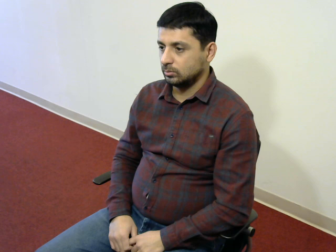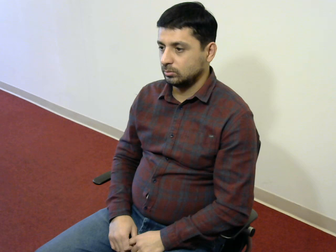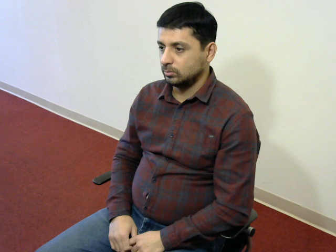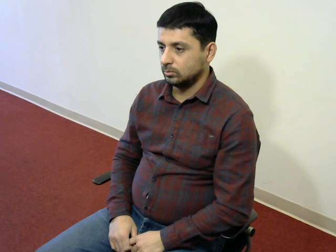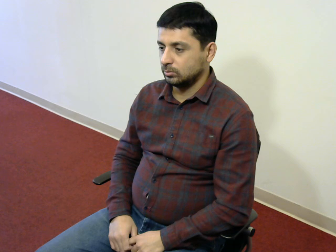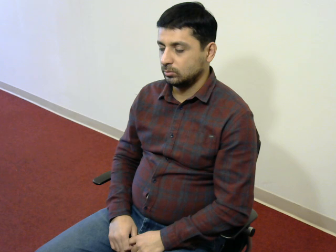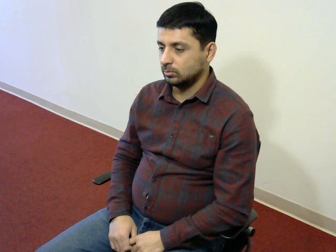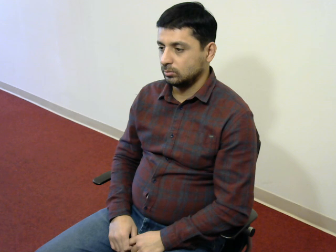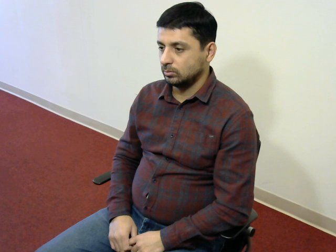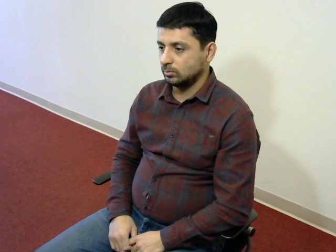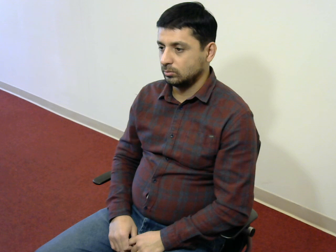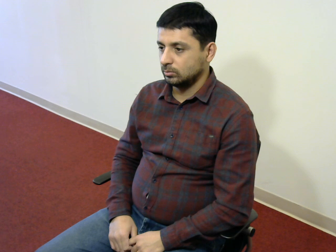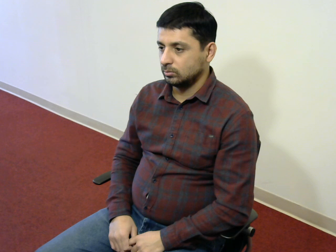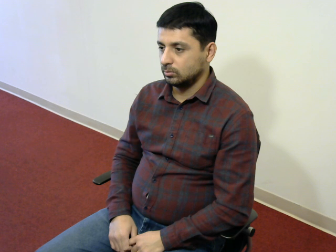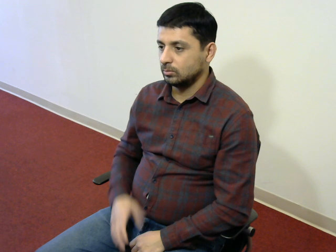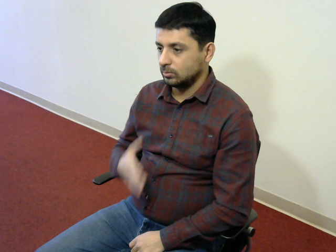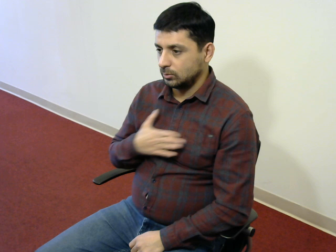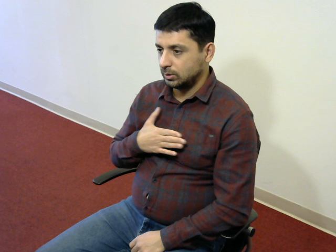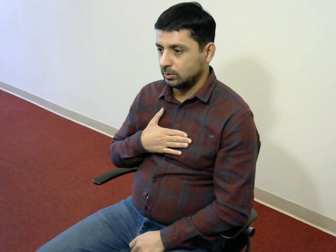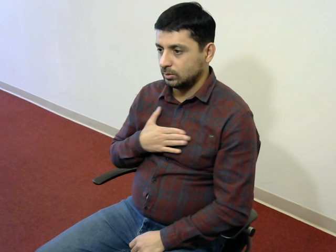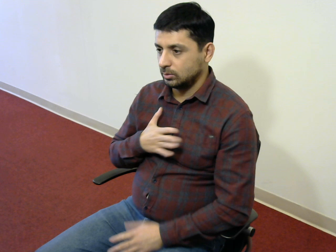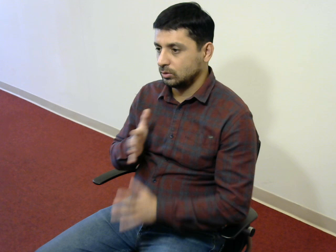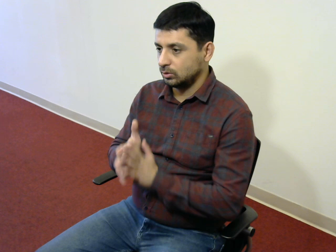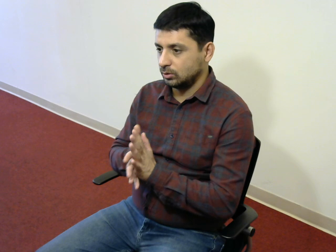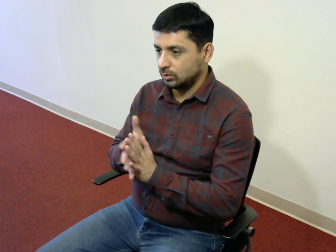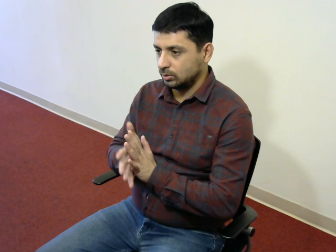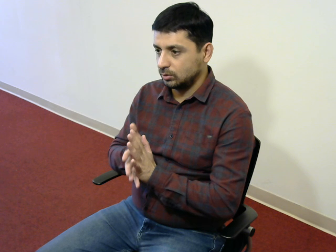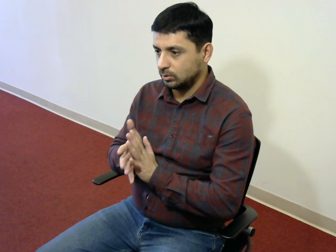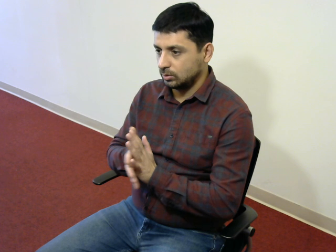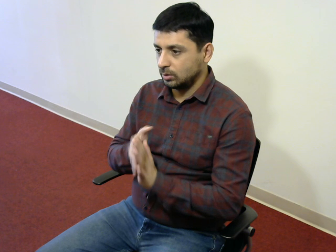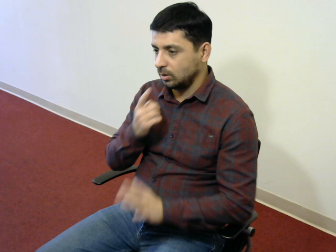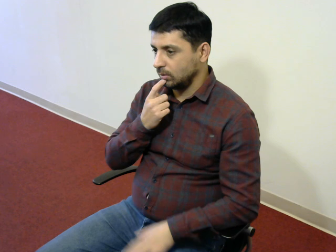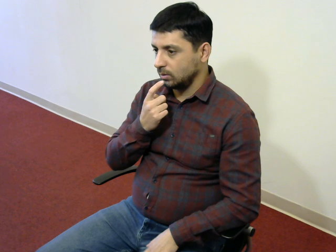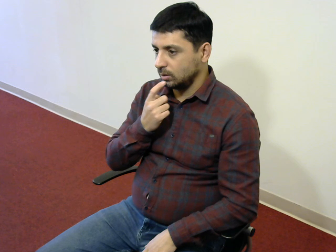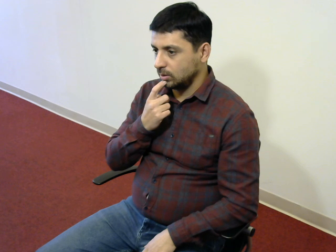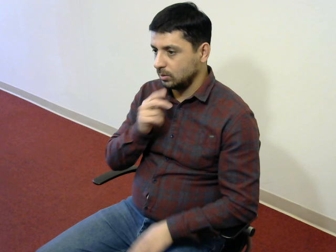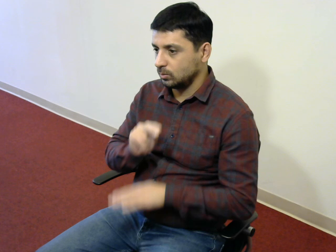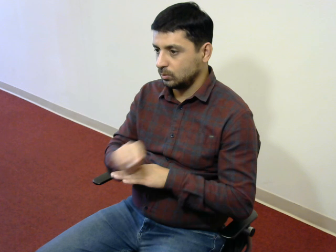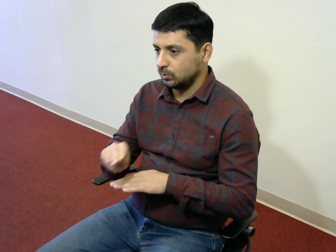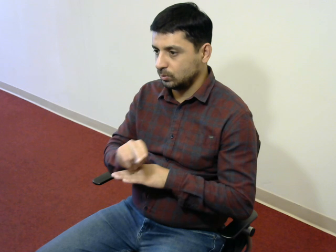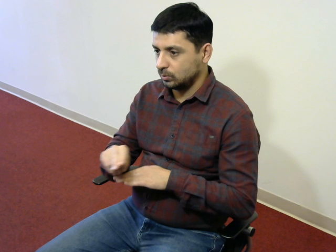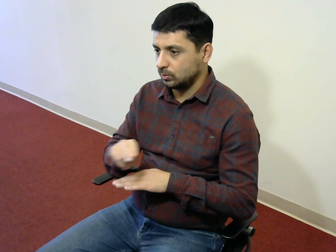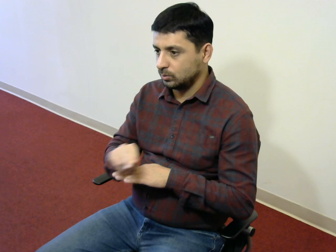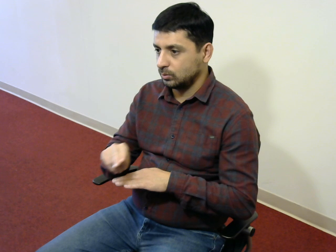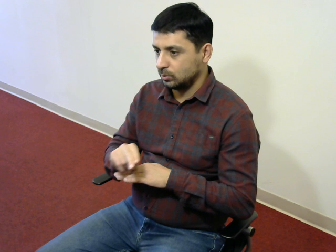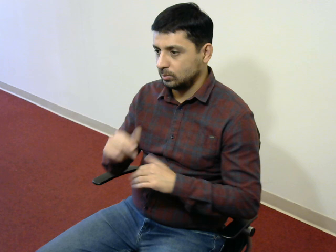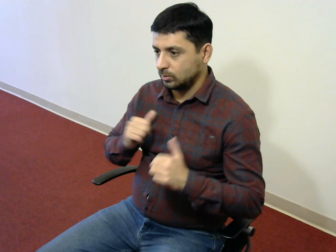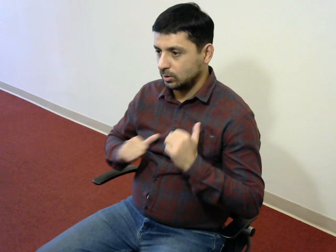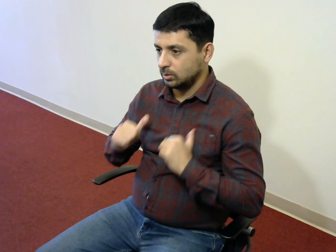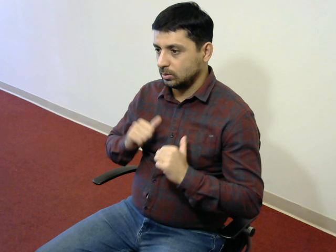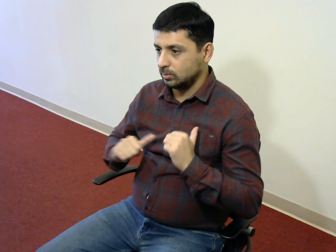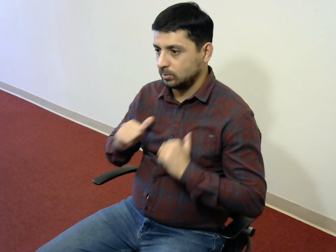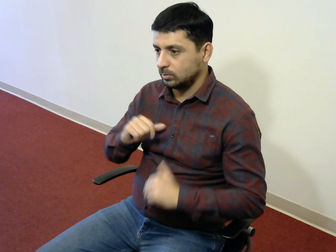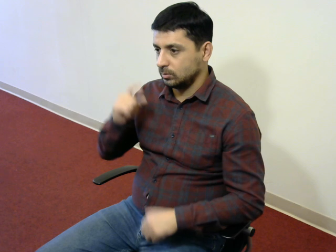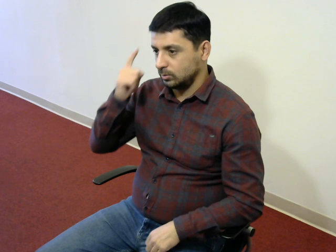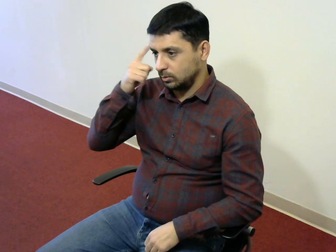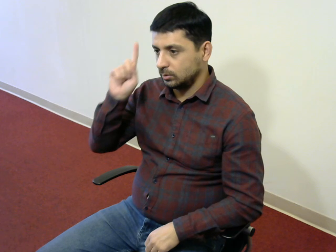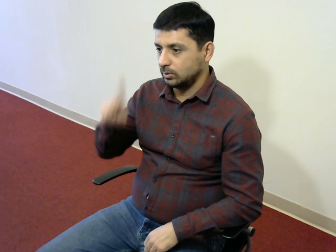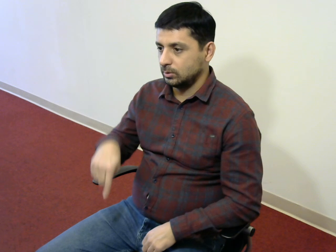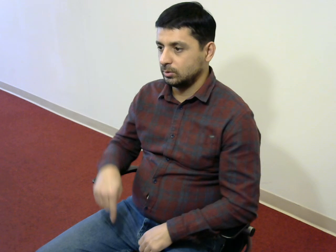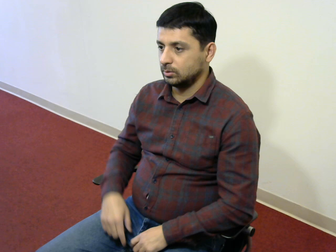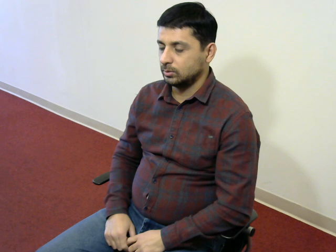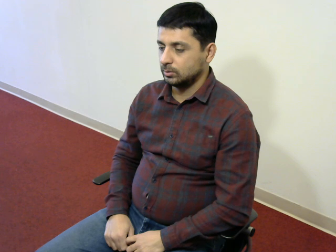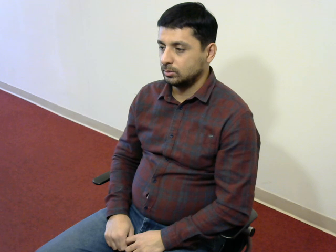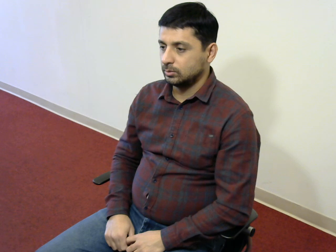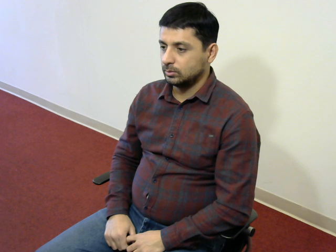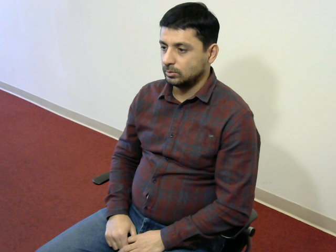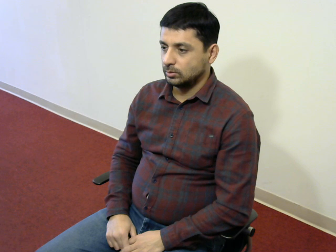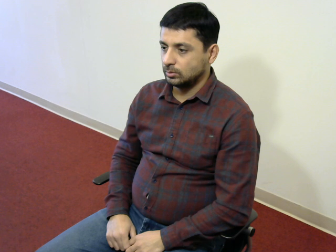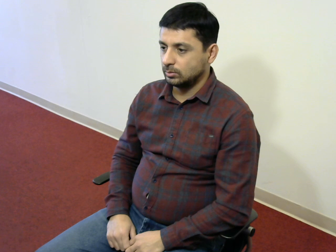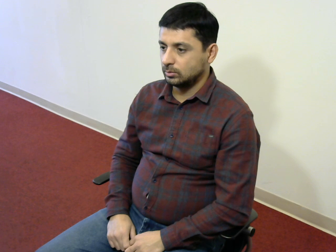Mən işarə dilini öyrədən müəllim tanıyıram